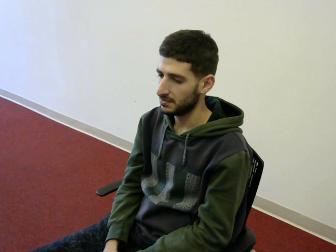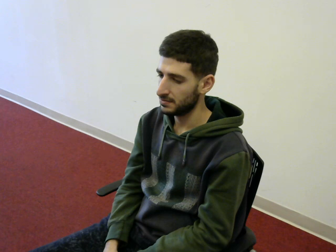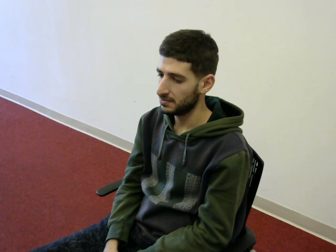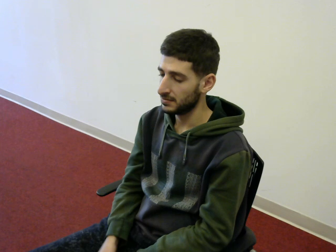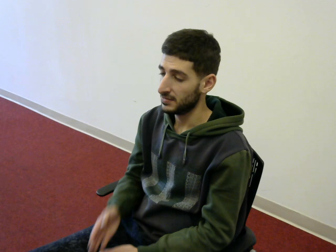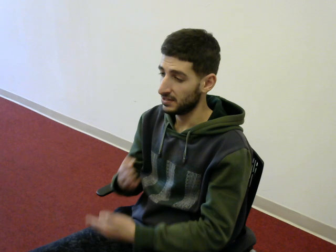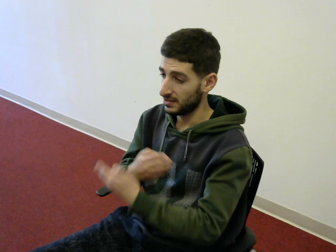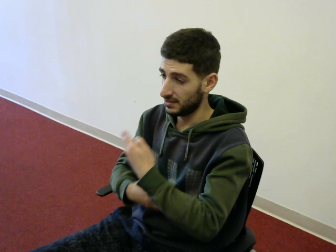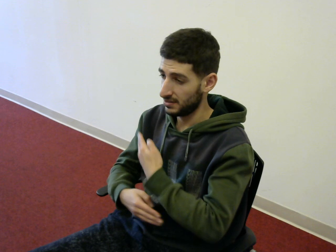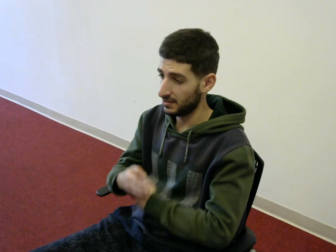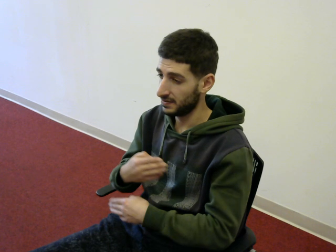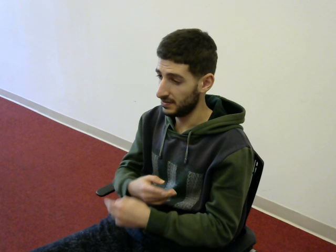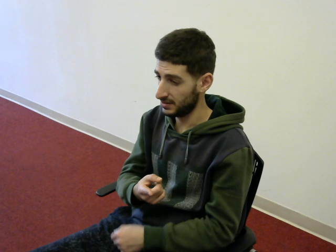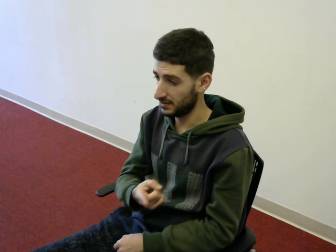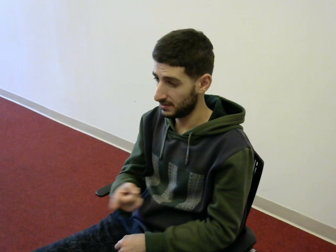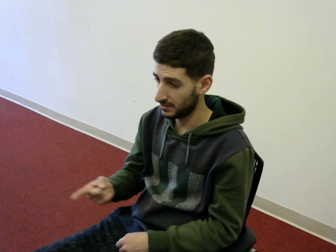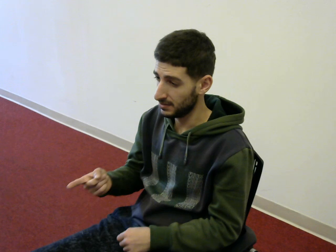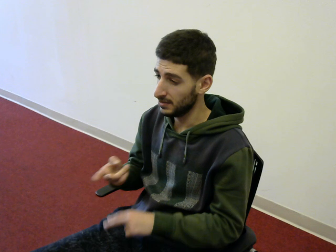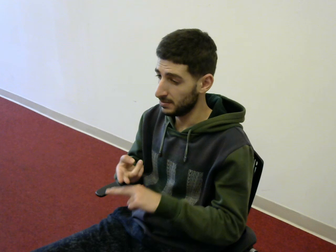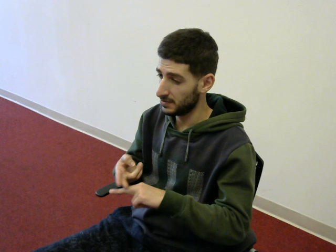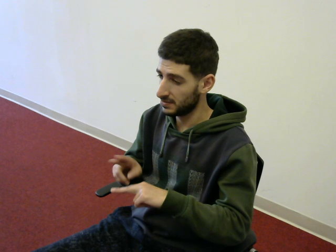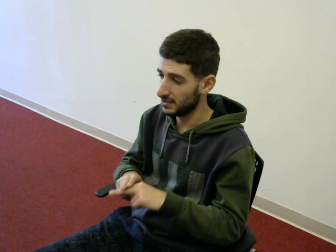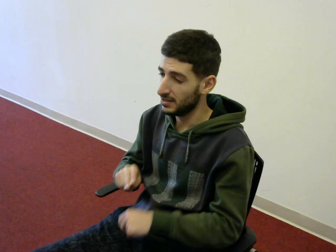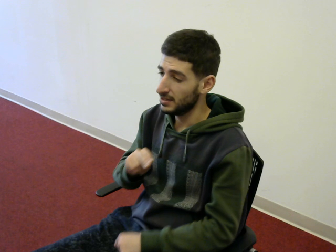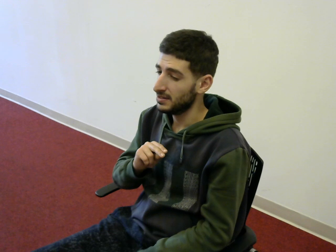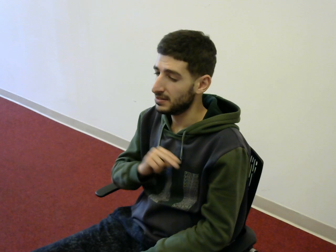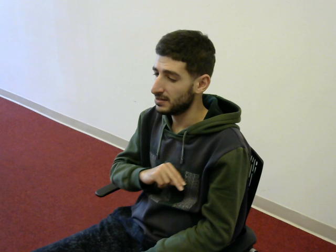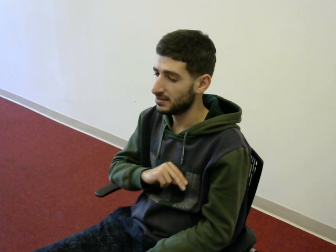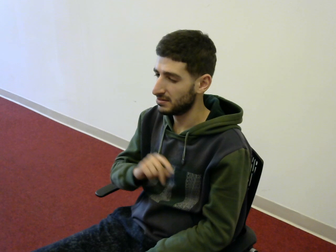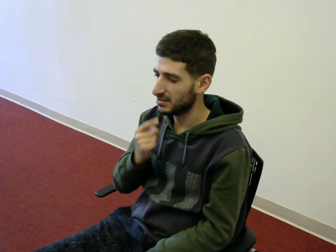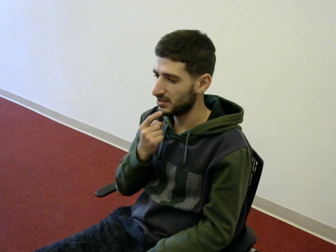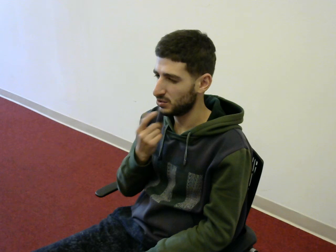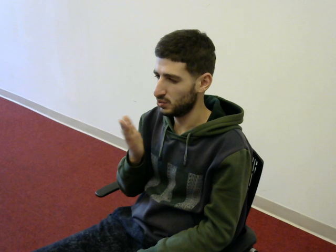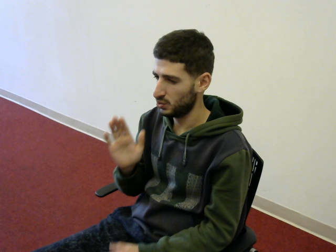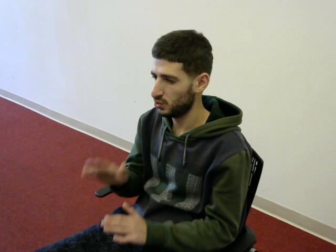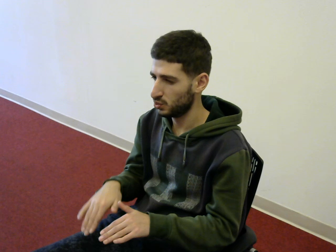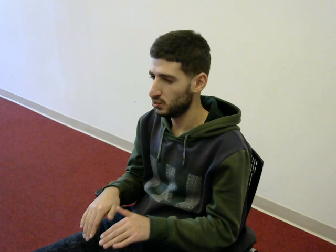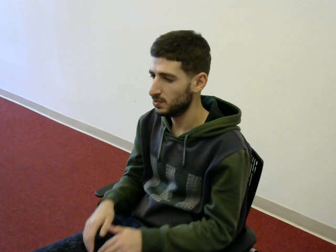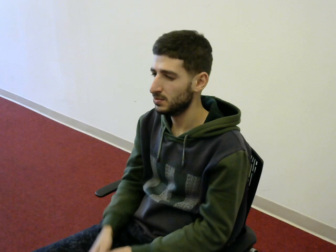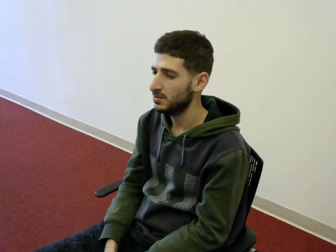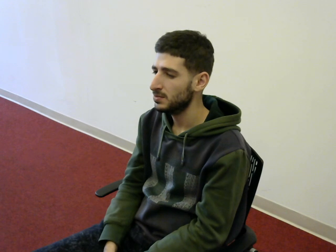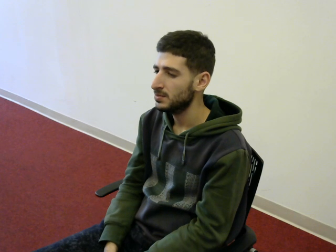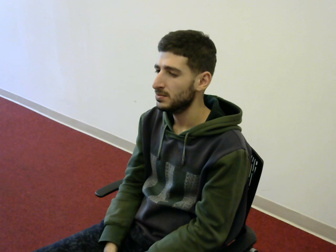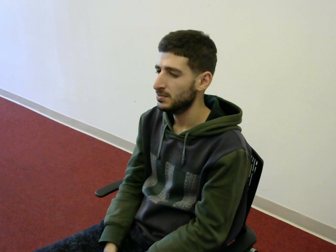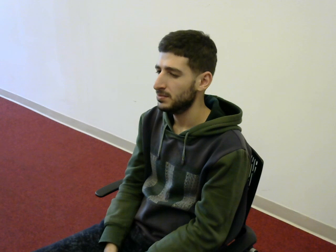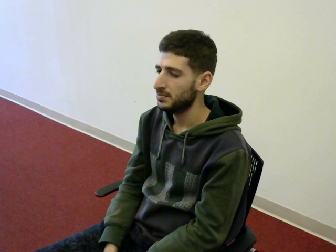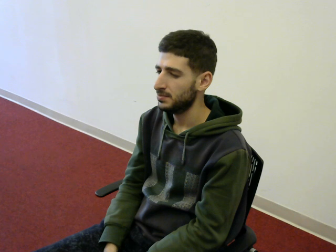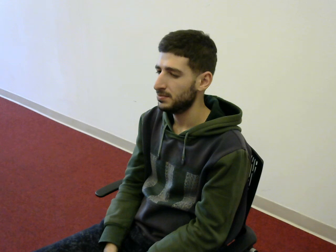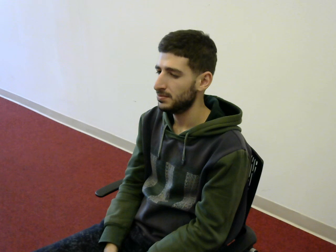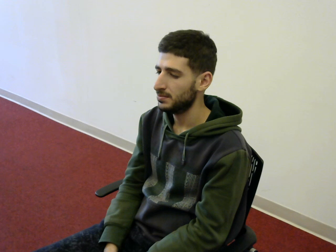Əlilliyi olanlar üçün iş çətin olur